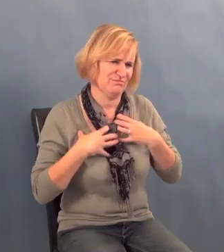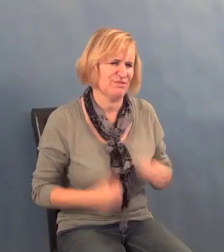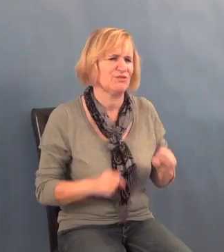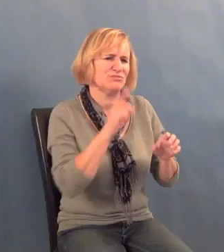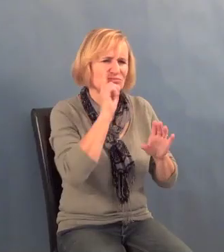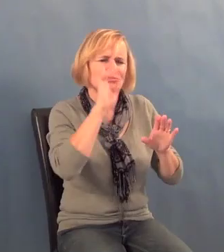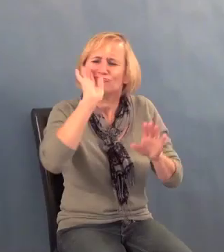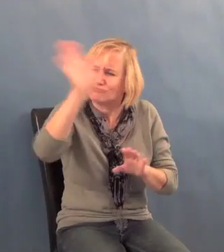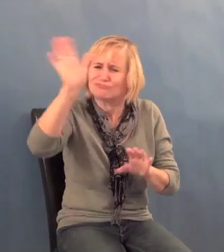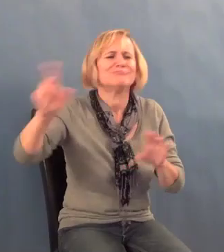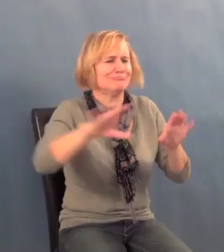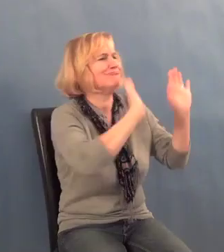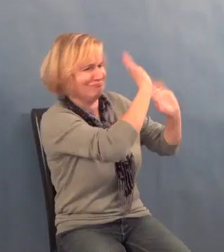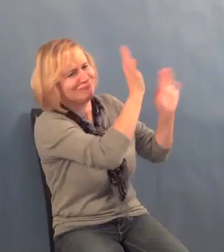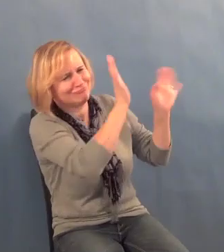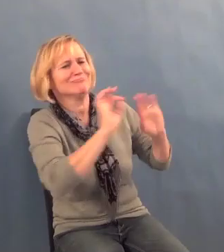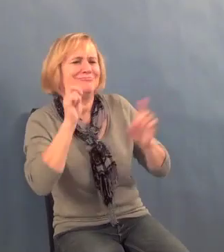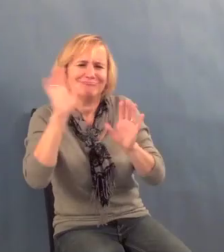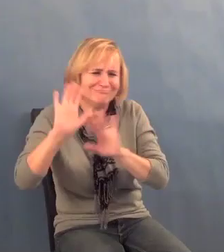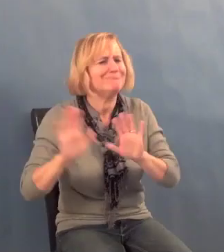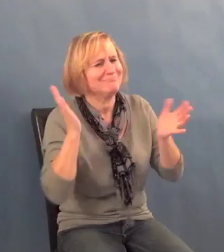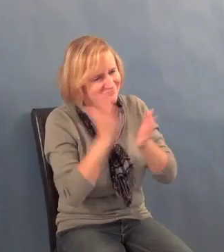Mężczyzna się z nimi pożegnał i oni również się z nim pożegnali.